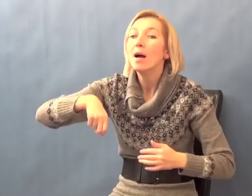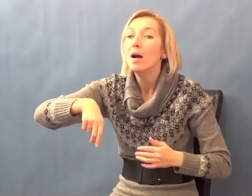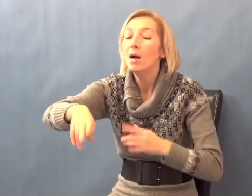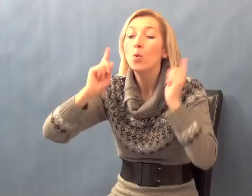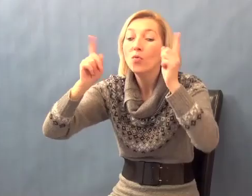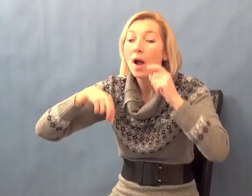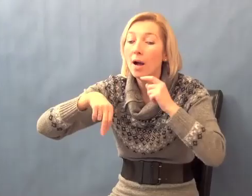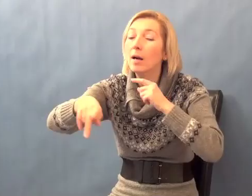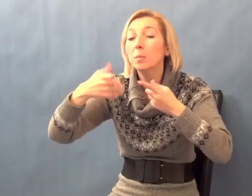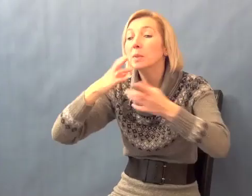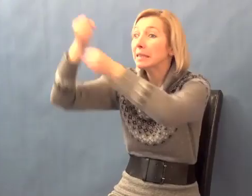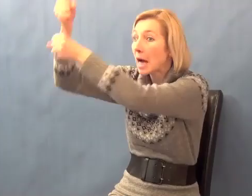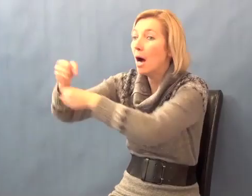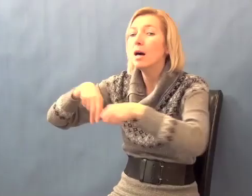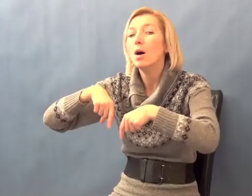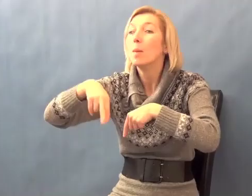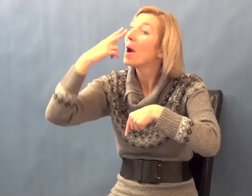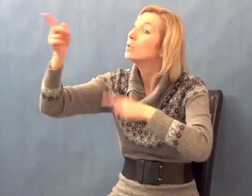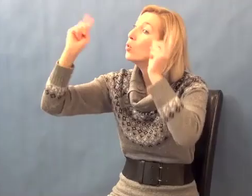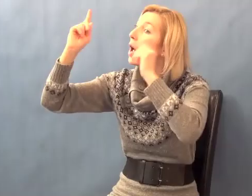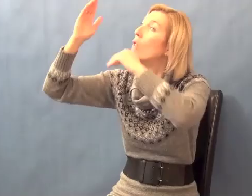Patrz, jak idziesz, na to co się znajduje przed tobą.